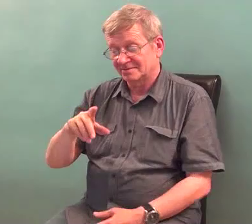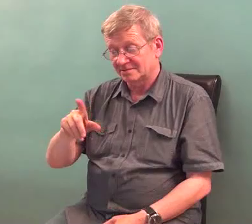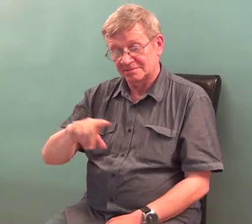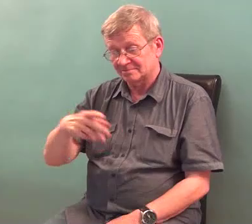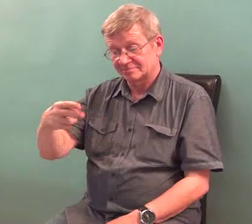Następny.